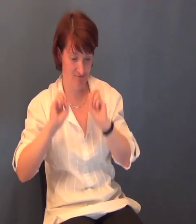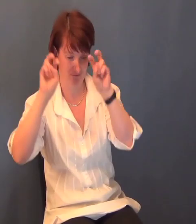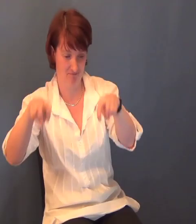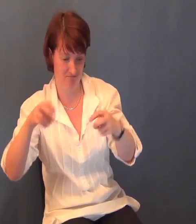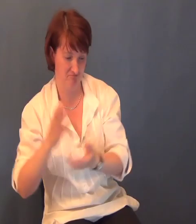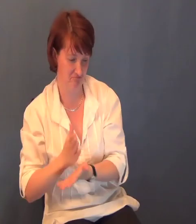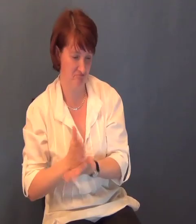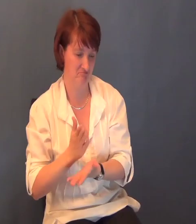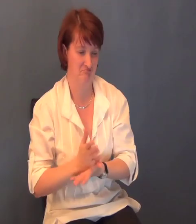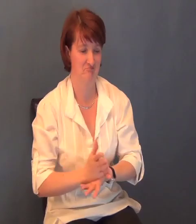I tyle.